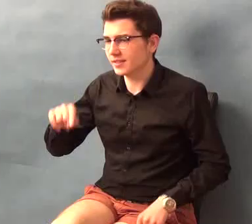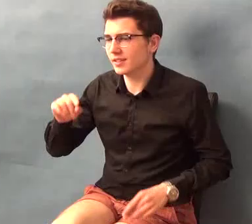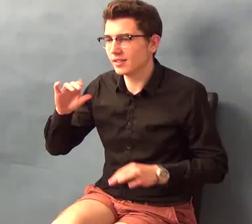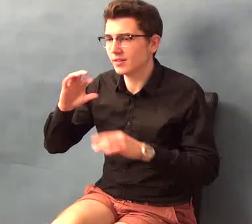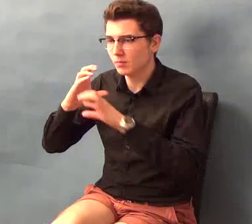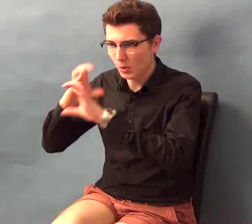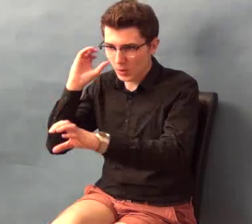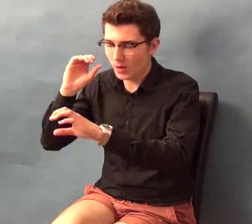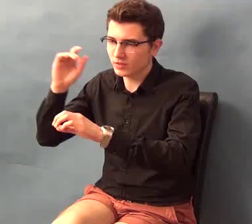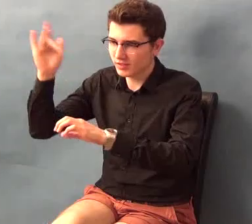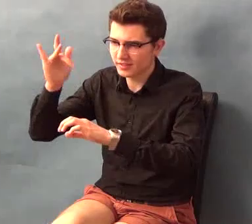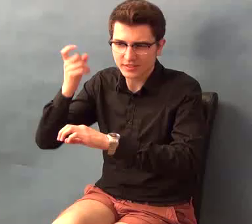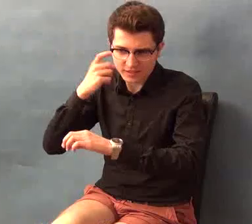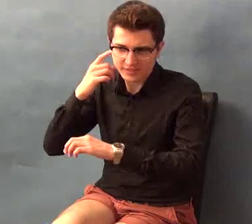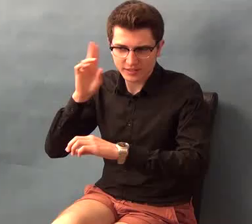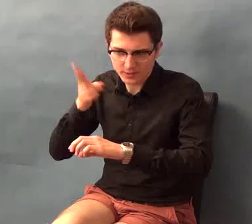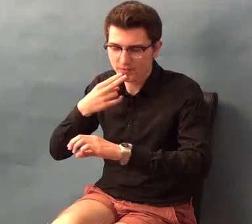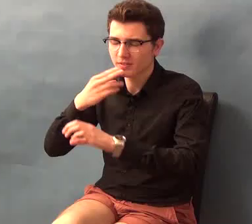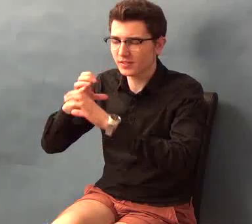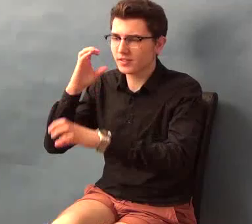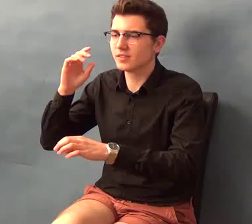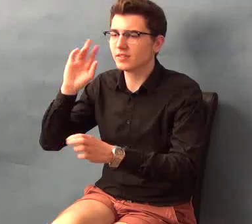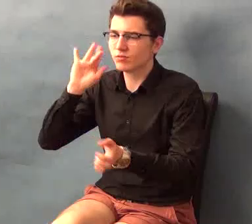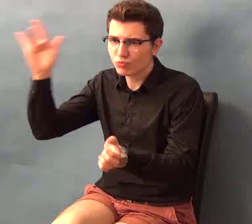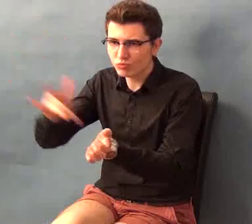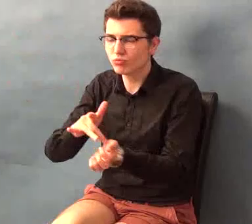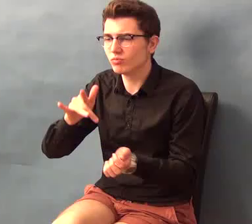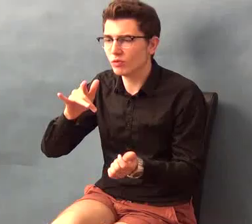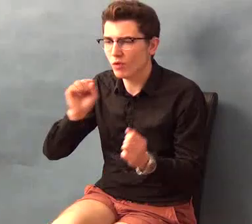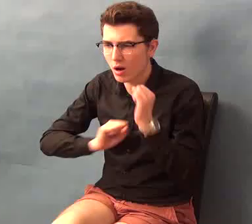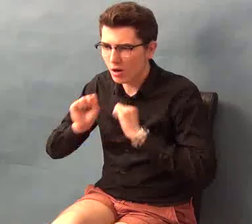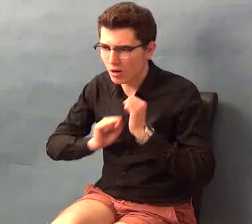Autobus wiózł słyszących i głuchych do Włoch.